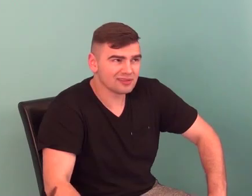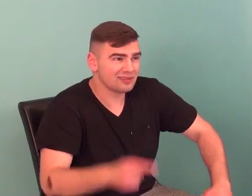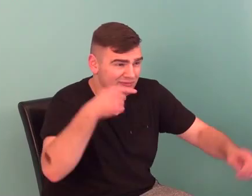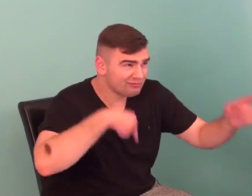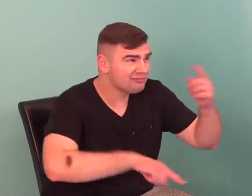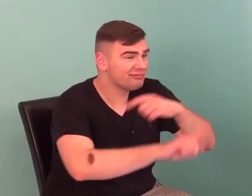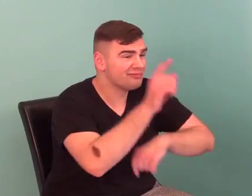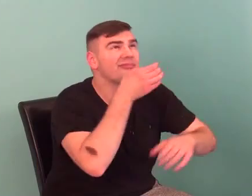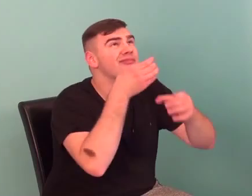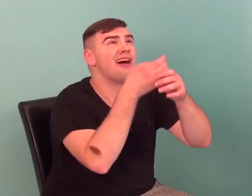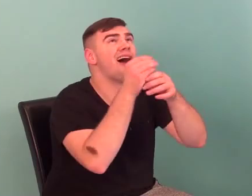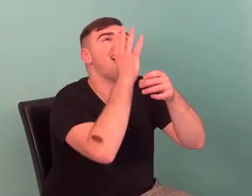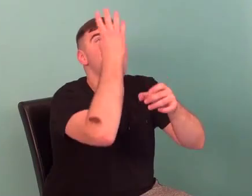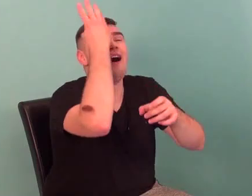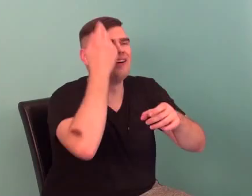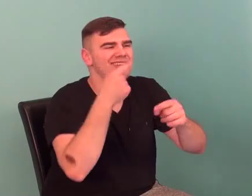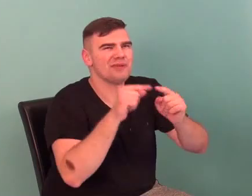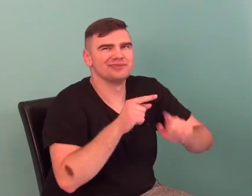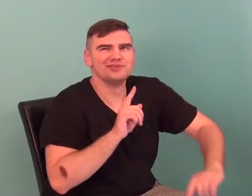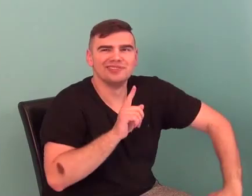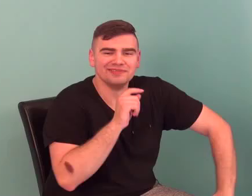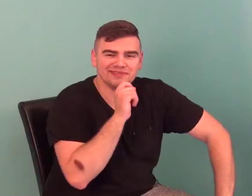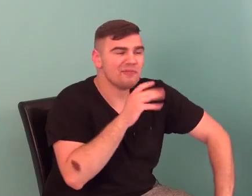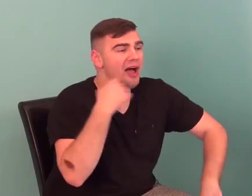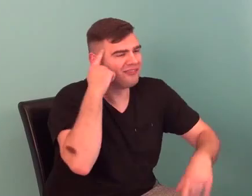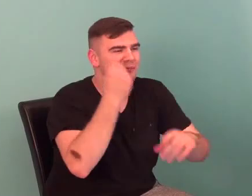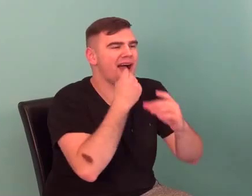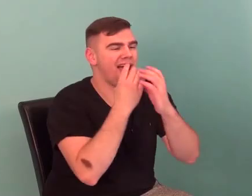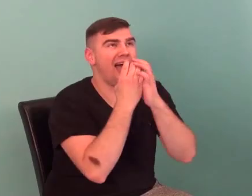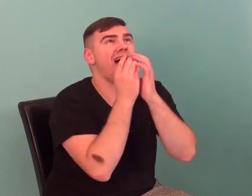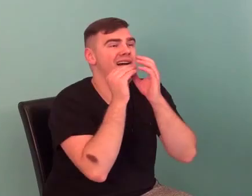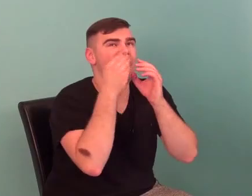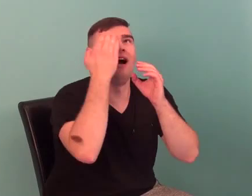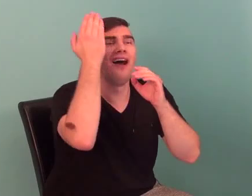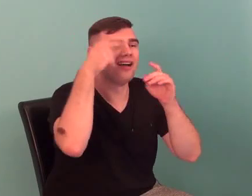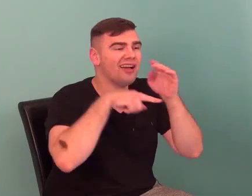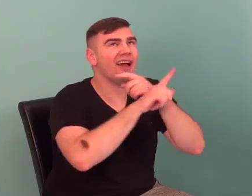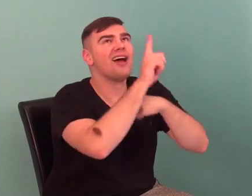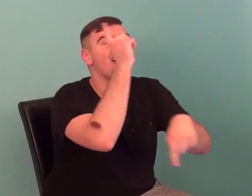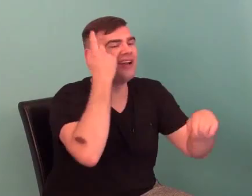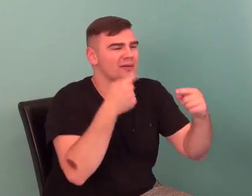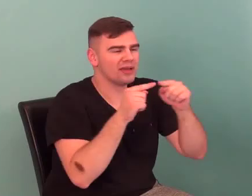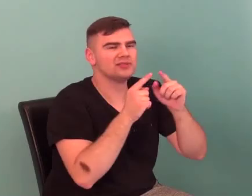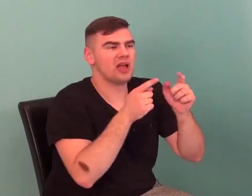Na zjeżdżalni nie pasuje, bo jak ktoś będzie zjeżdżał i pił, to będzie się wylewał, z jedzeniem hamburgera tak samo, coś może wylecieć, więc nie pasuje.